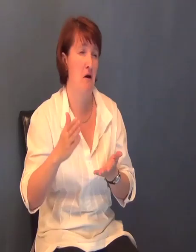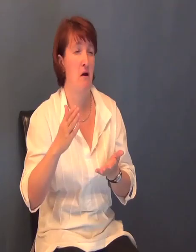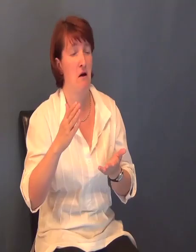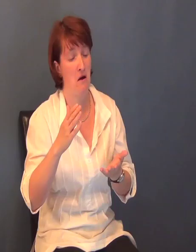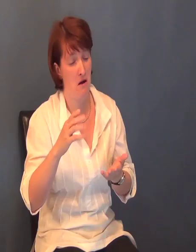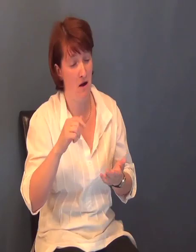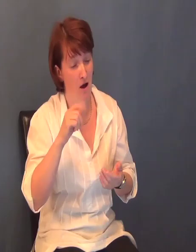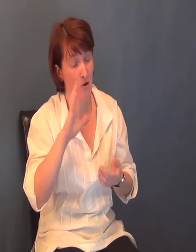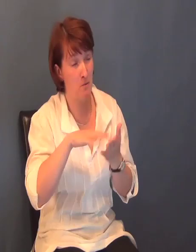A dalej to...